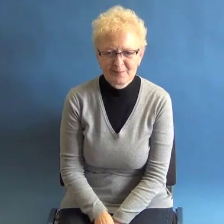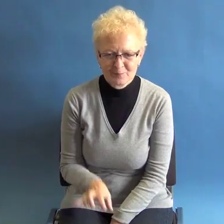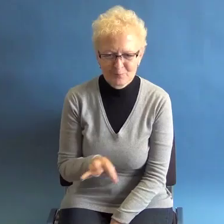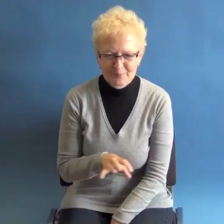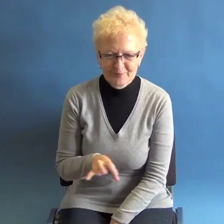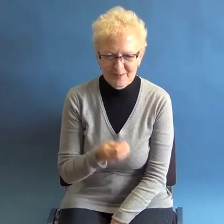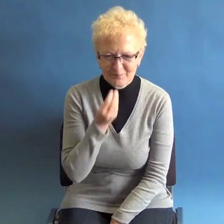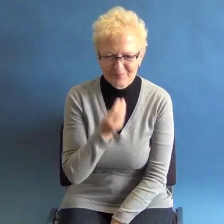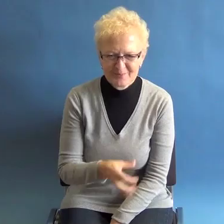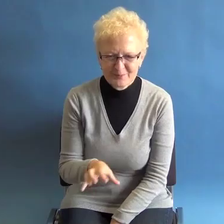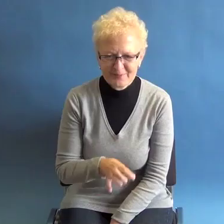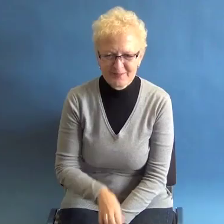Ukradł jedzenie.